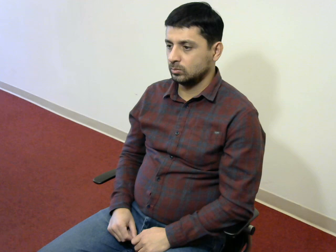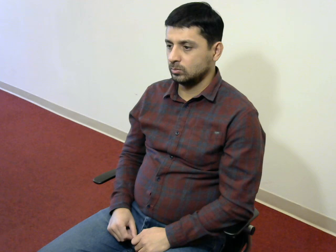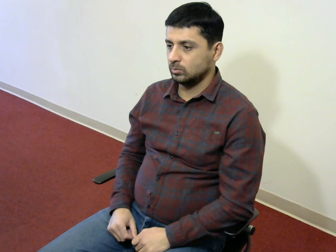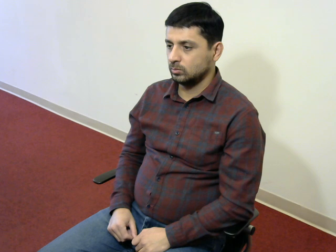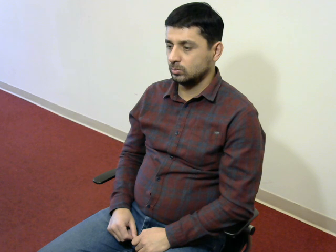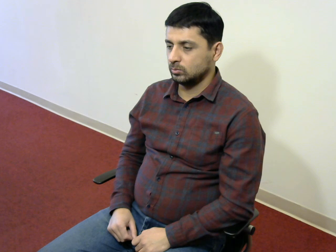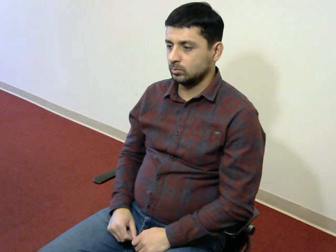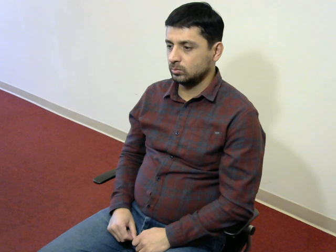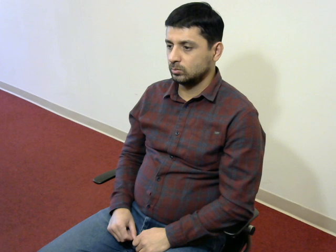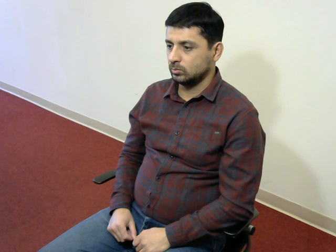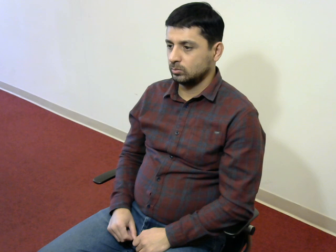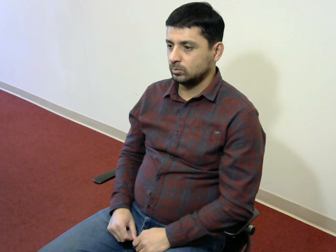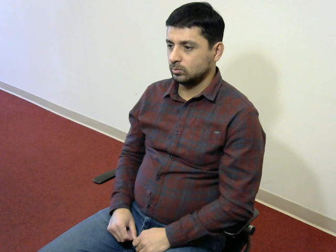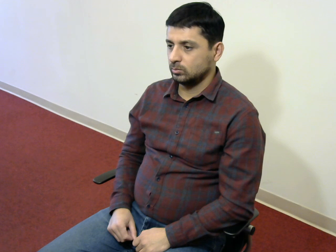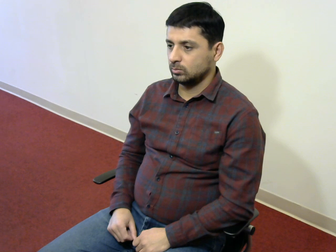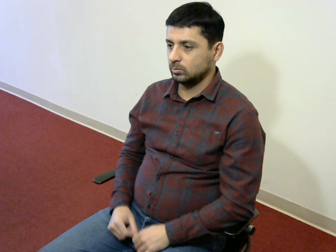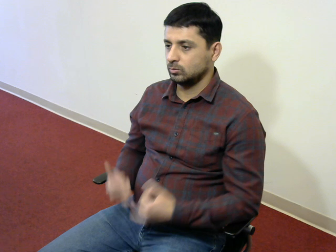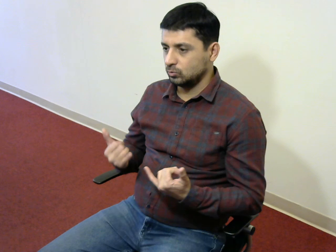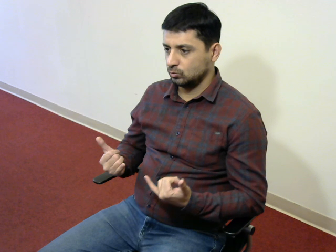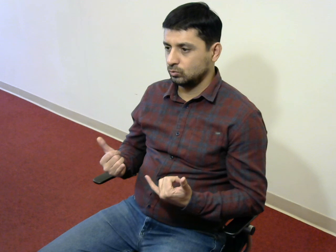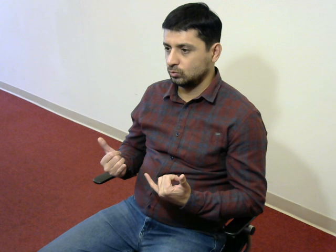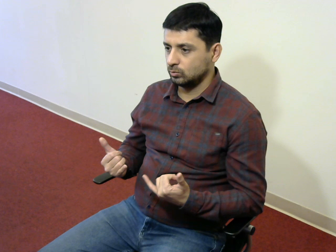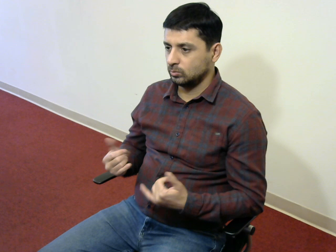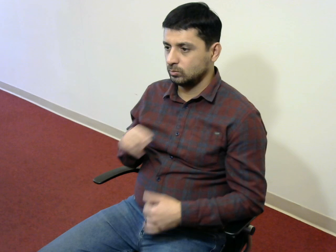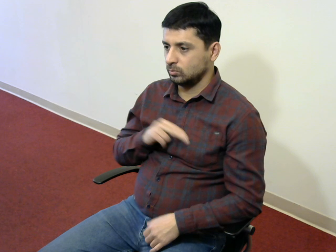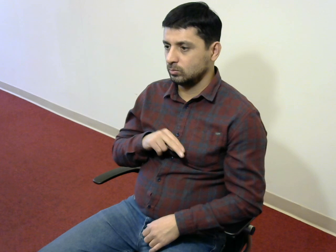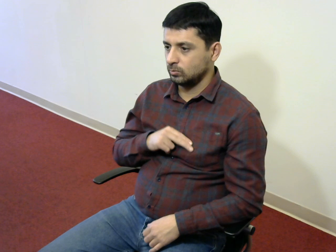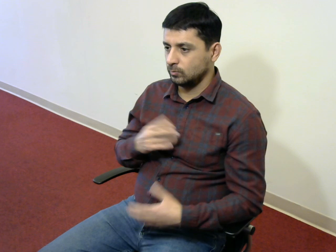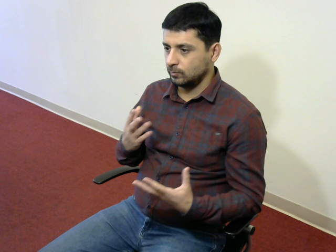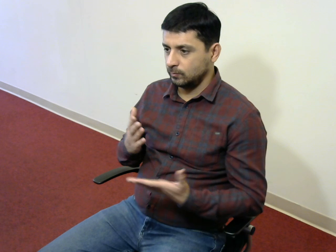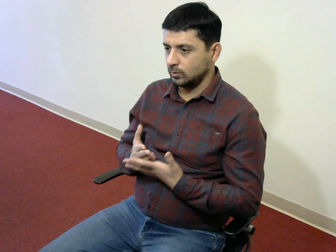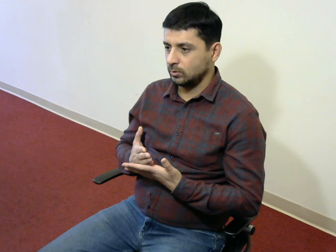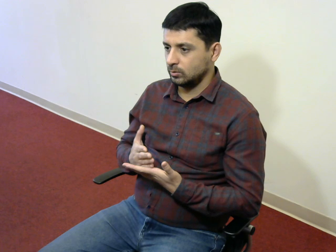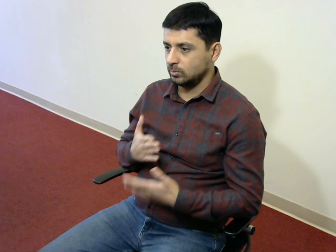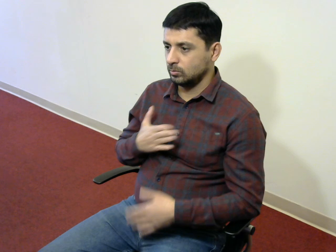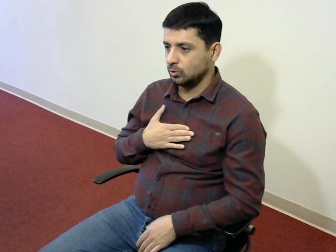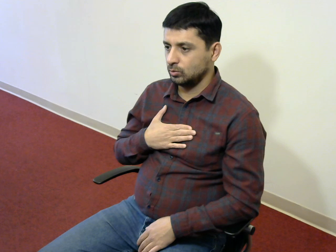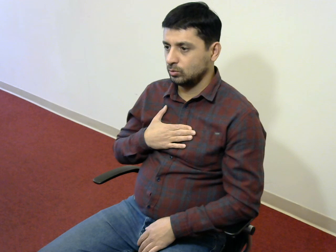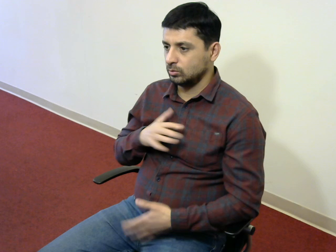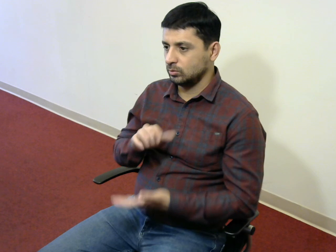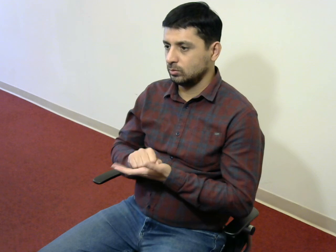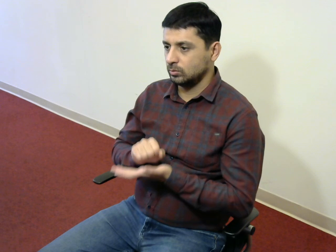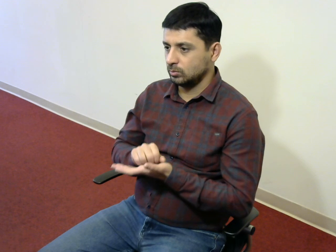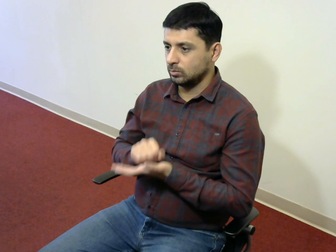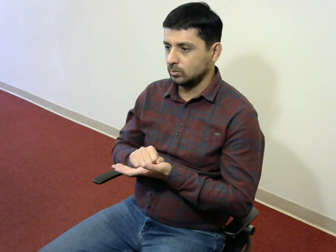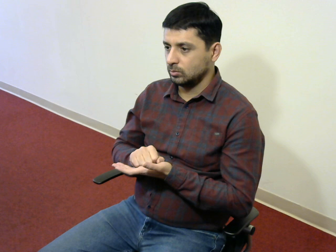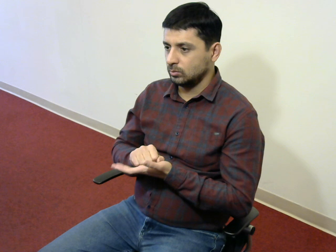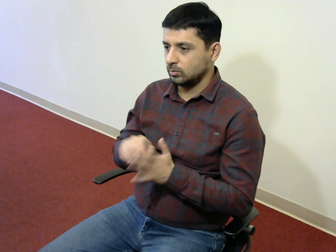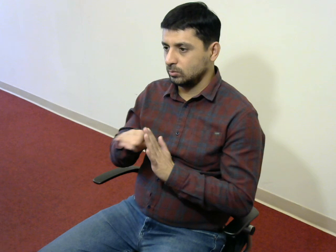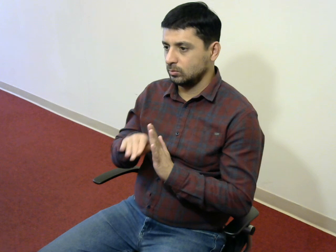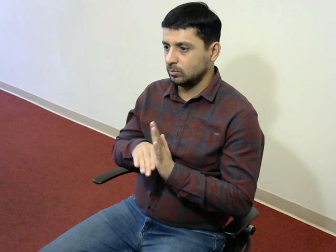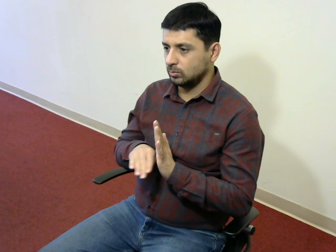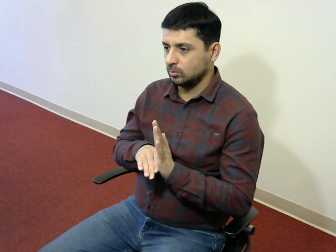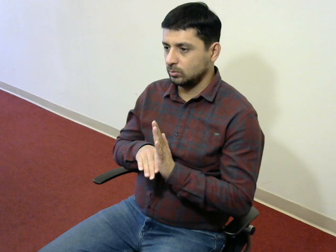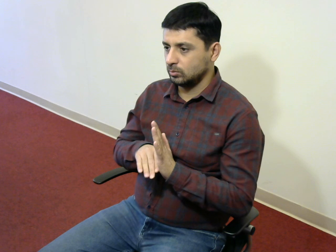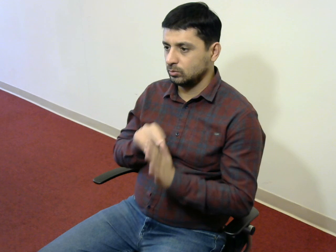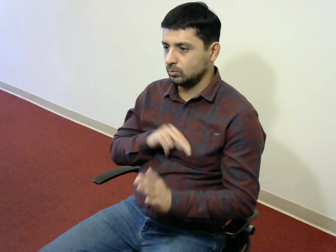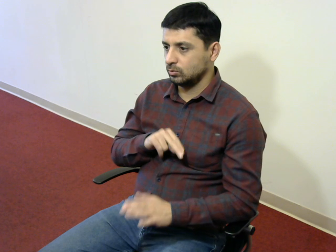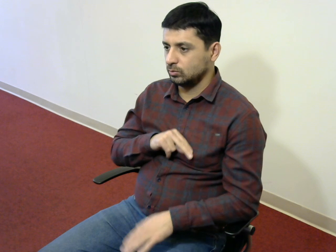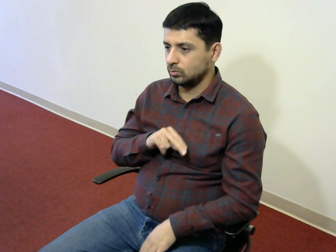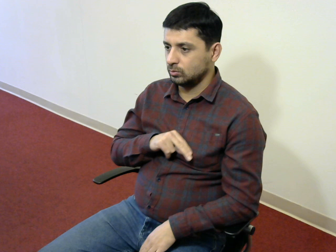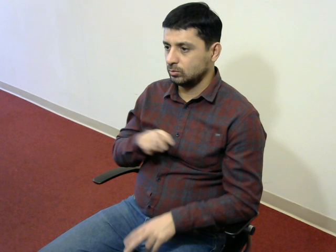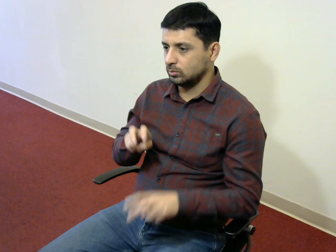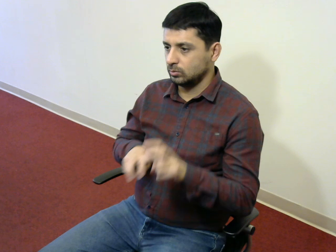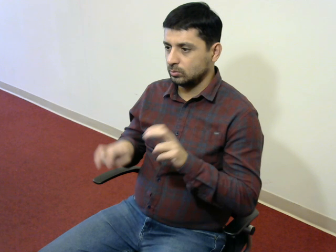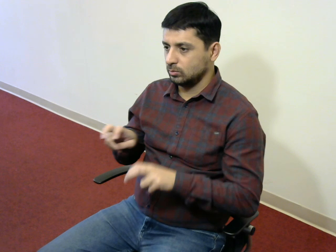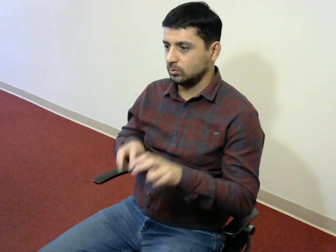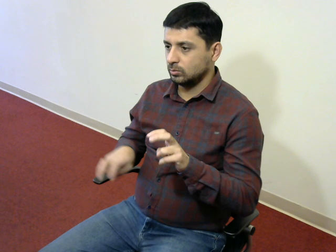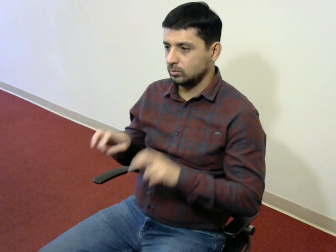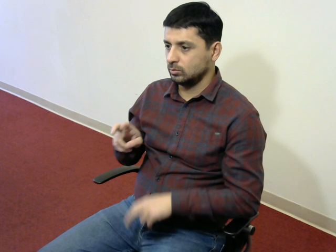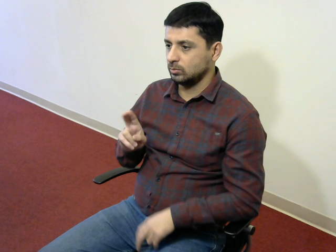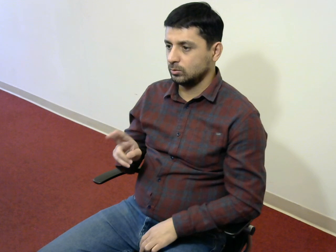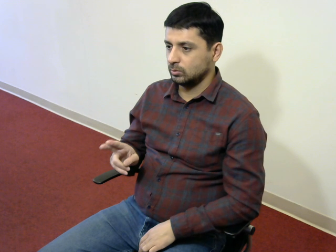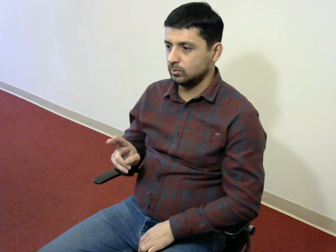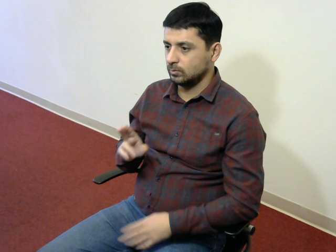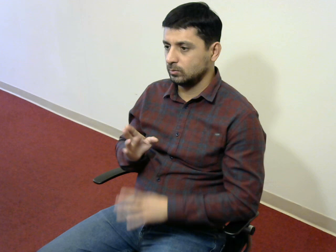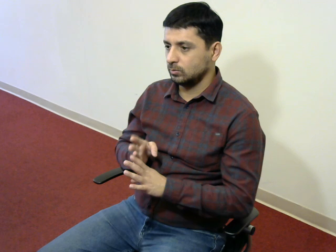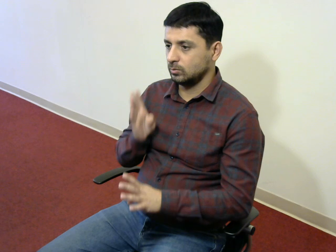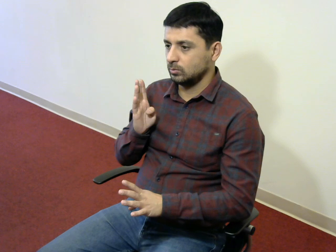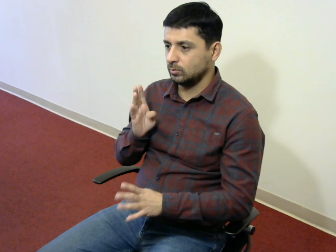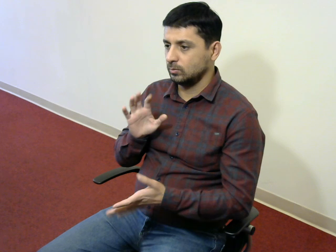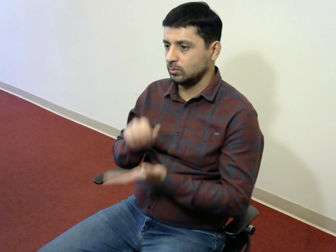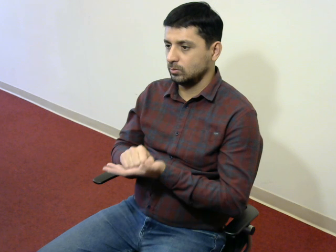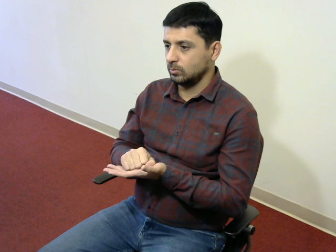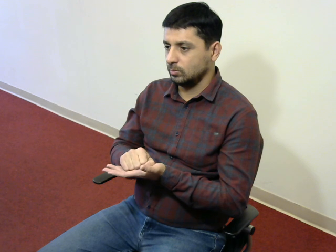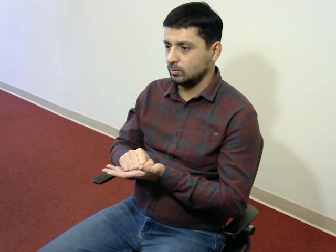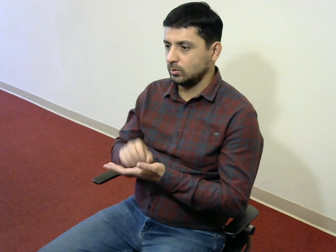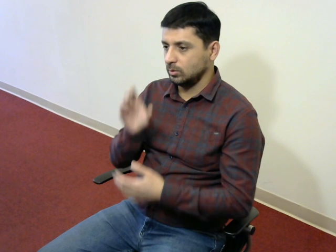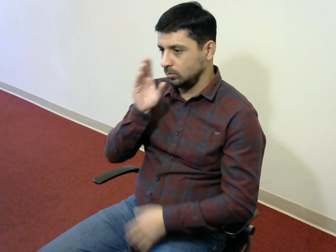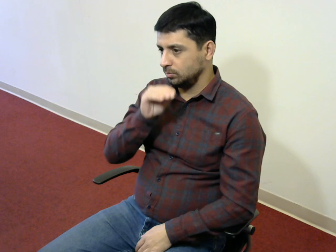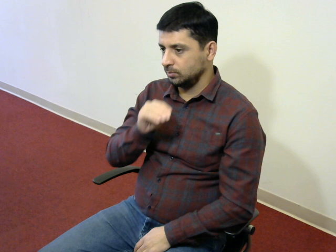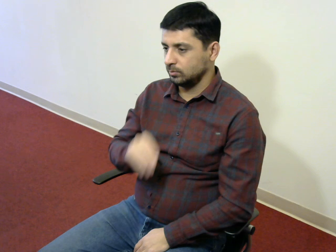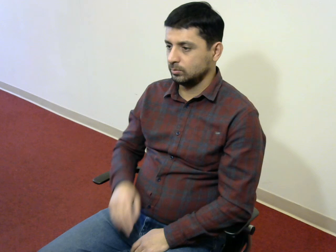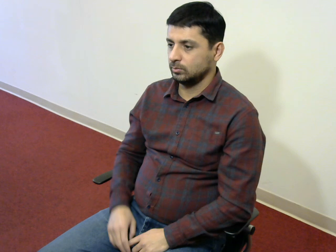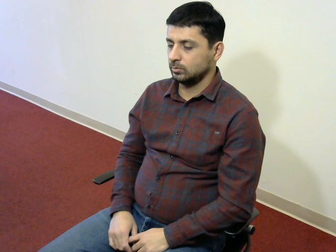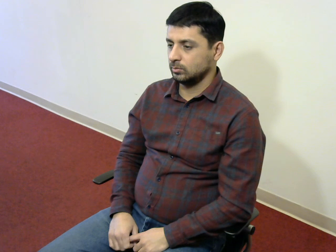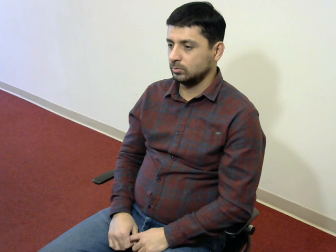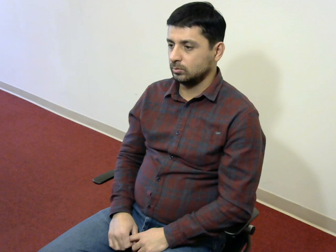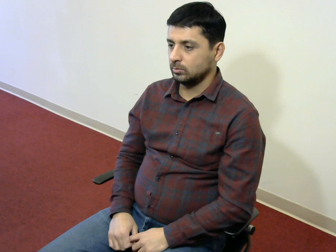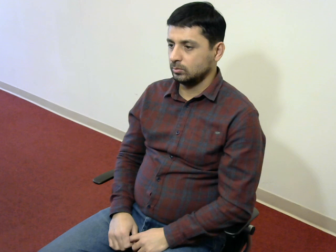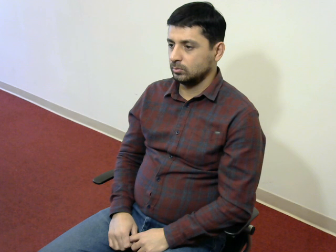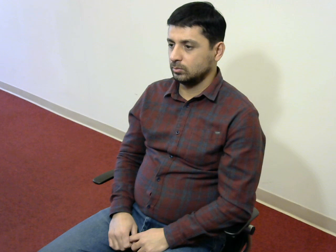İndi işim var, mən Məşğulluq sistemində iş axtaran kimi növbə tuta bilərəmmi?